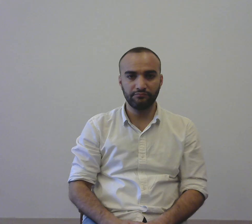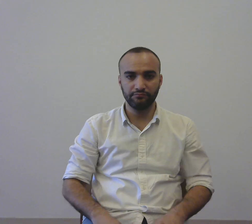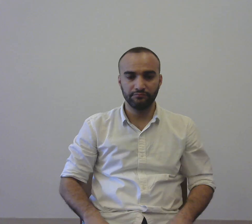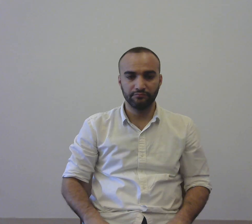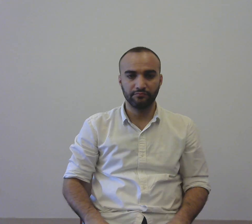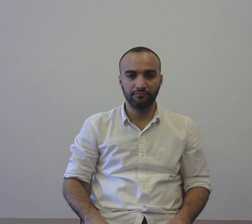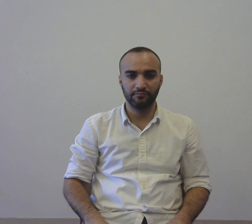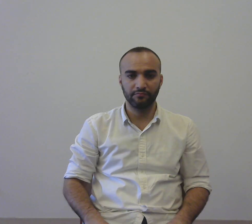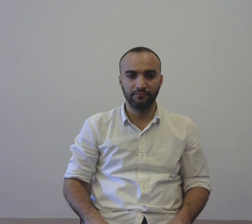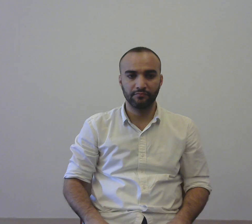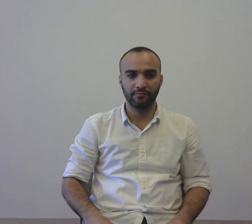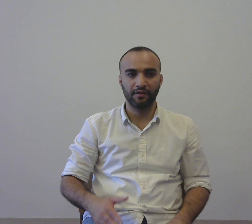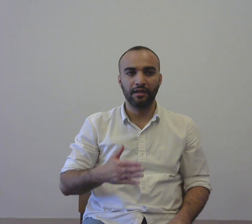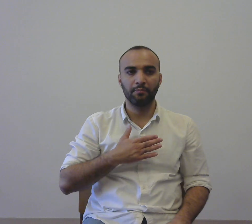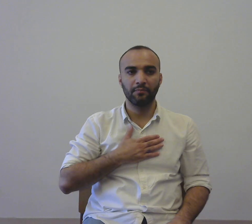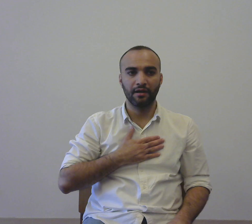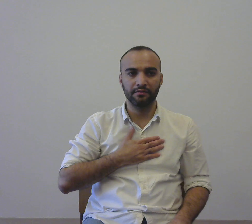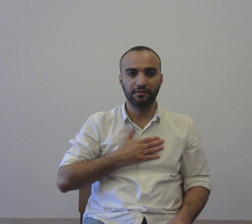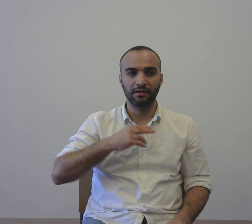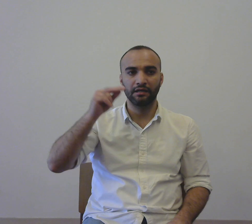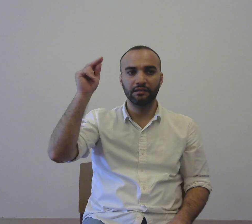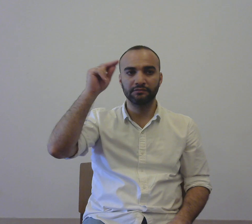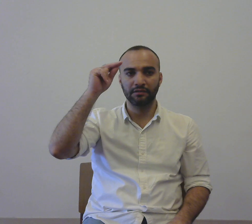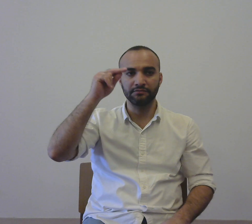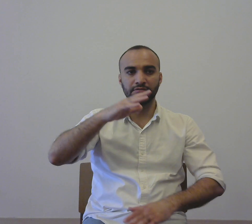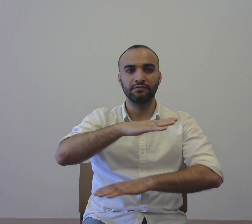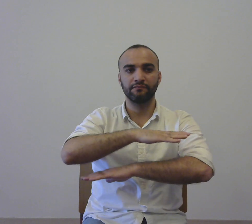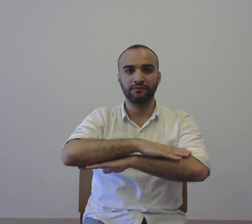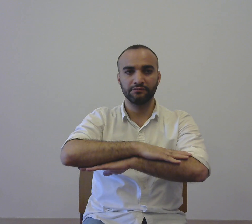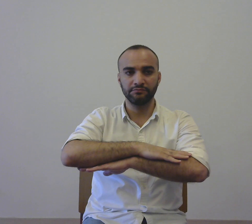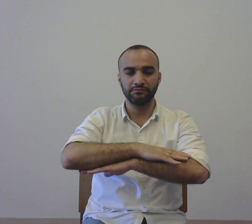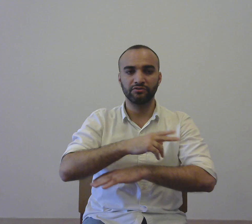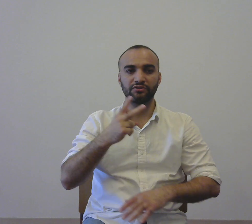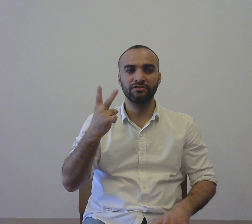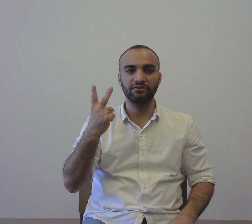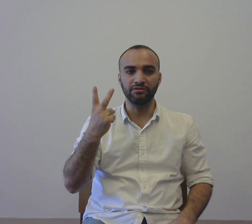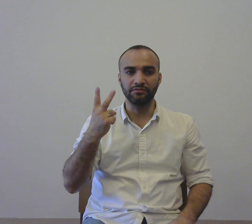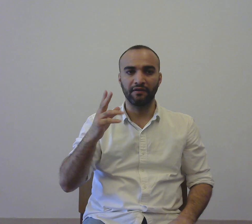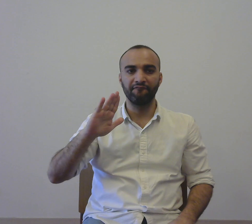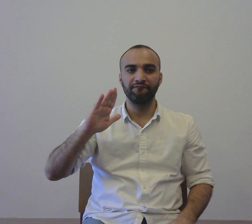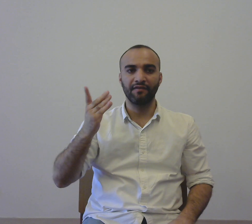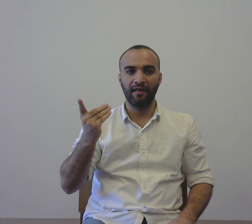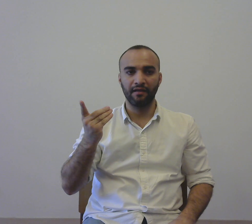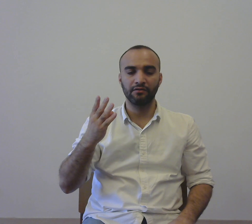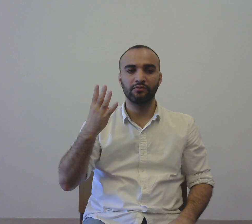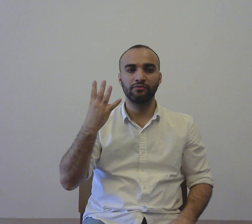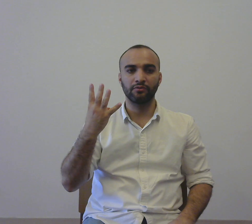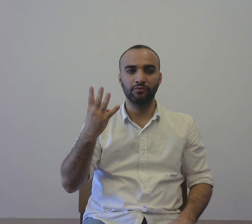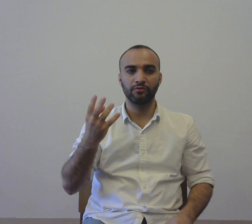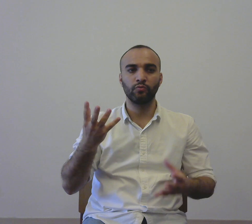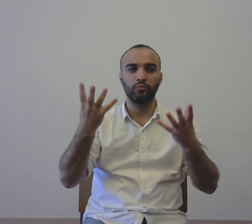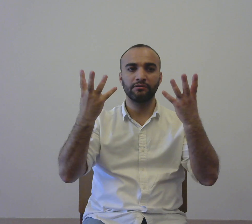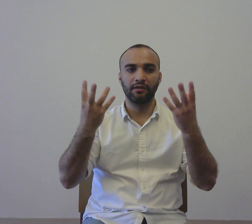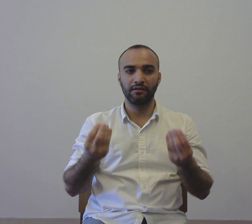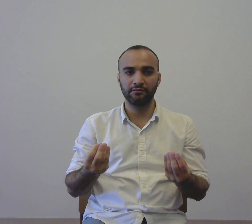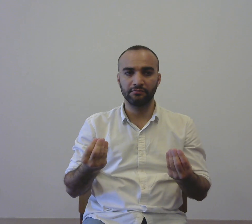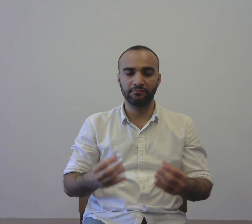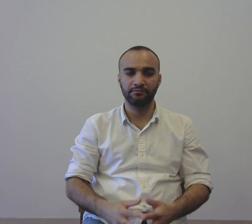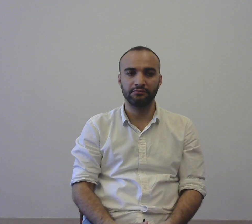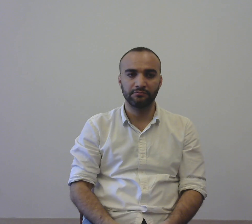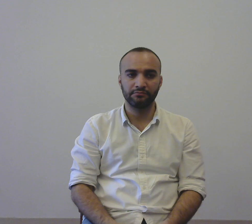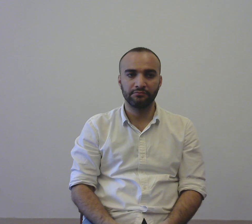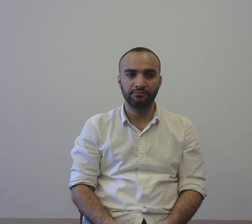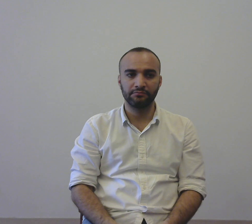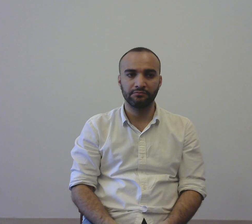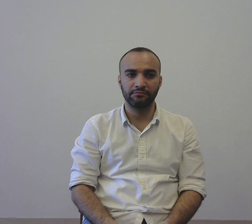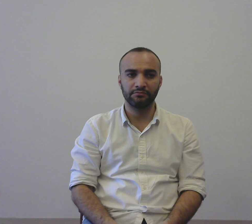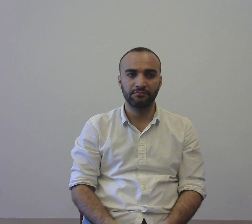Mənim dərslərim 2-ci və 4-cü günlərdir